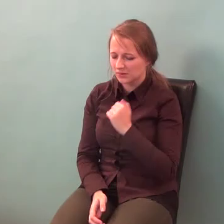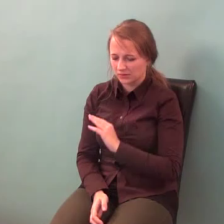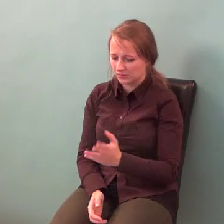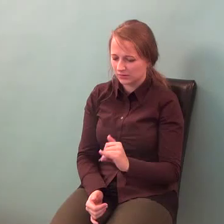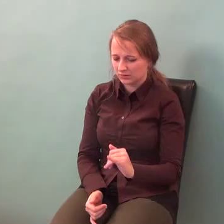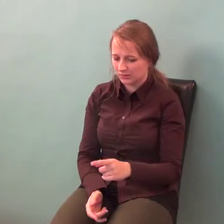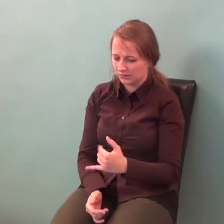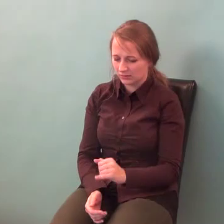Nie, inne, to jest inne.